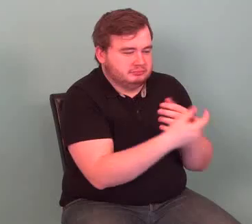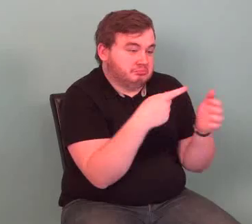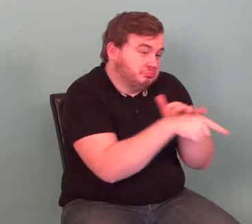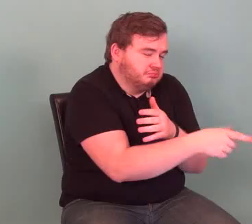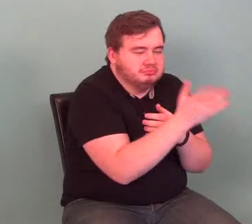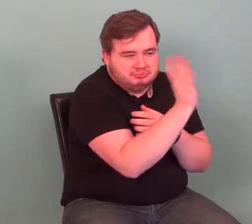Dobra.